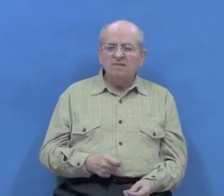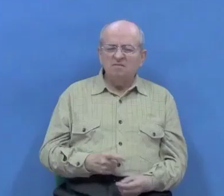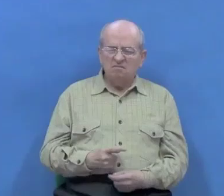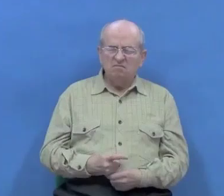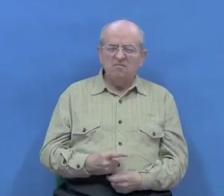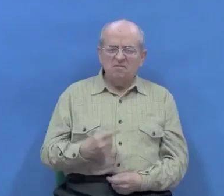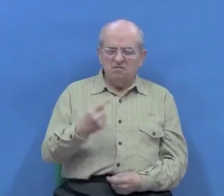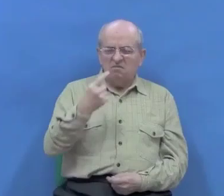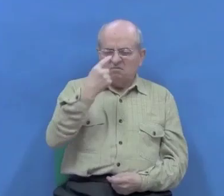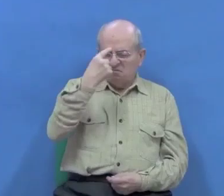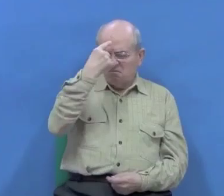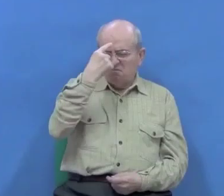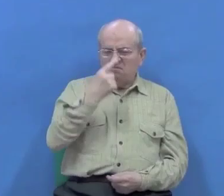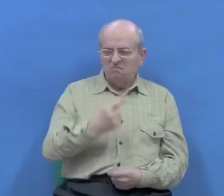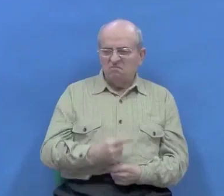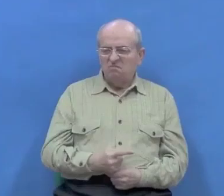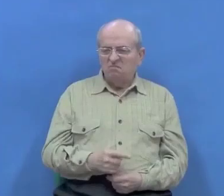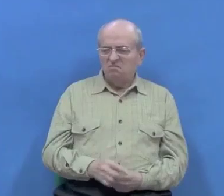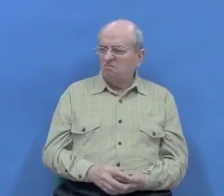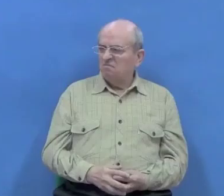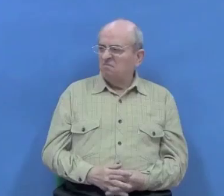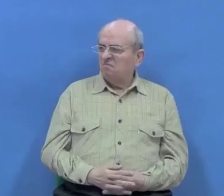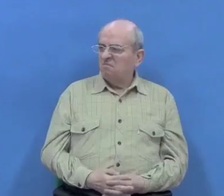Uda się strzelić w czoło.